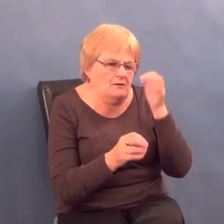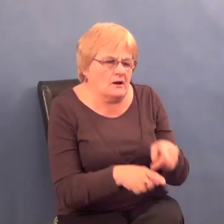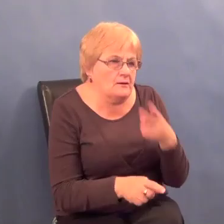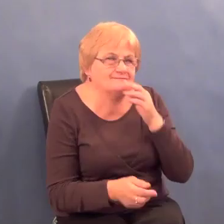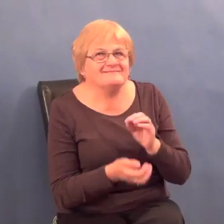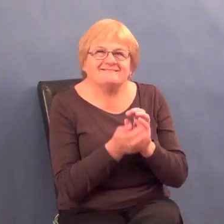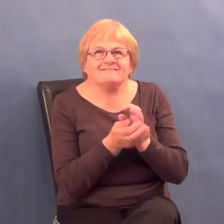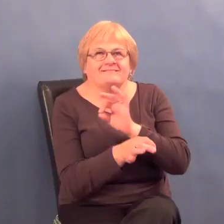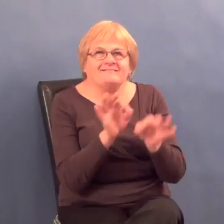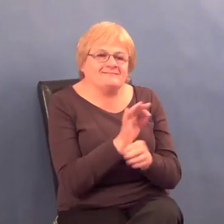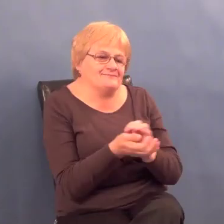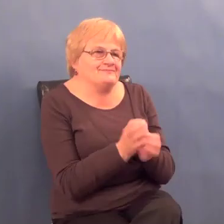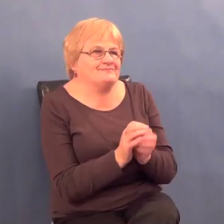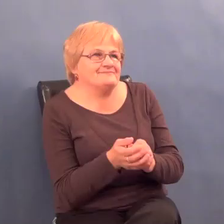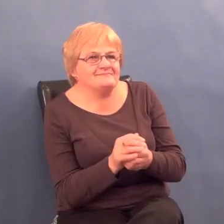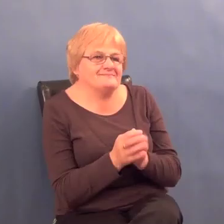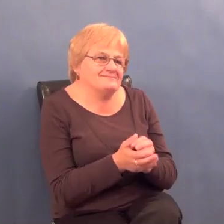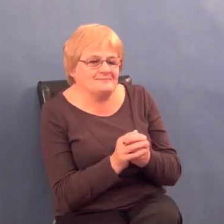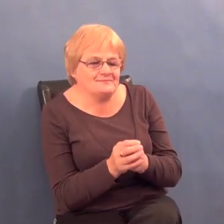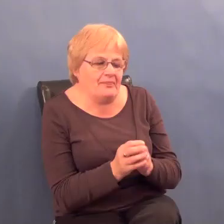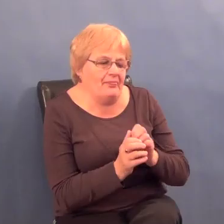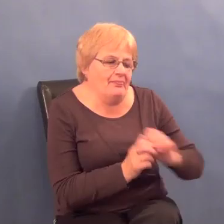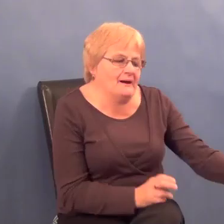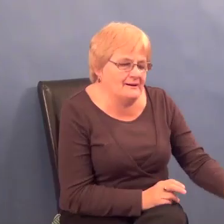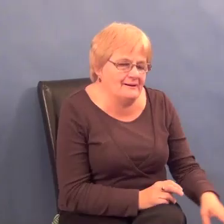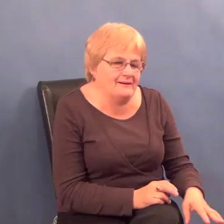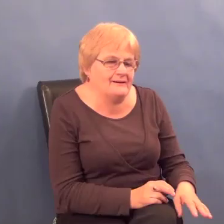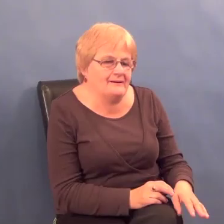Ten smarkacz udaje, że nic nie robi, bawi się kamieniem i wyrzuca je.